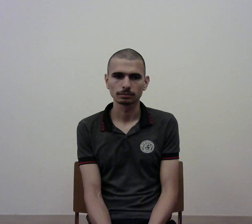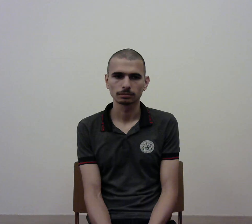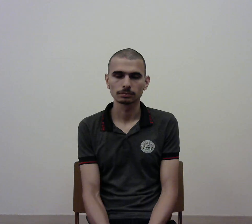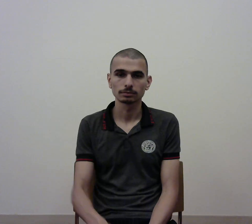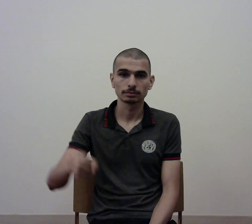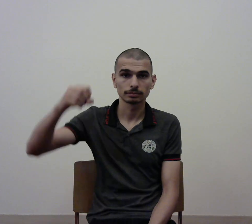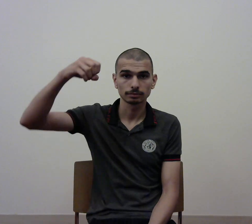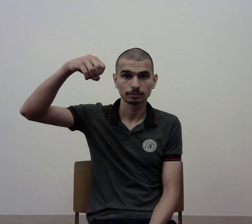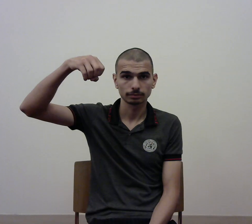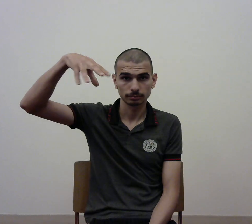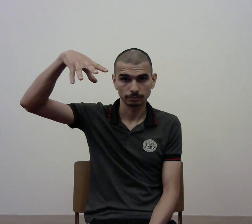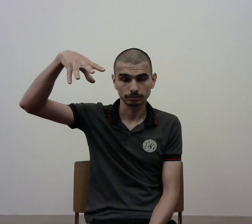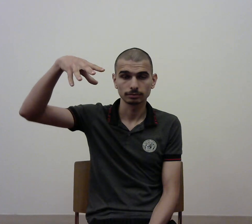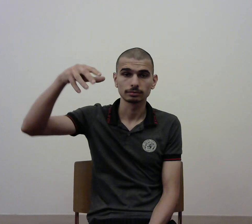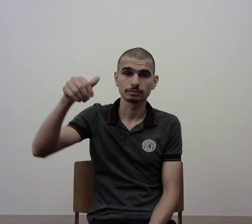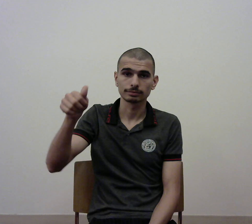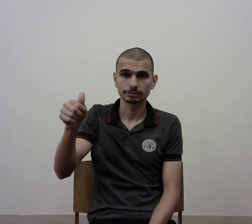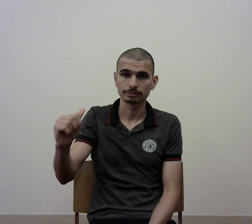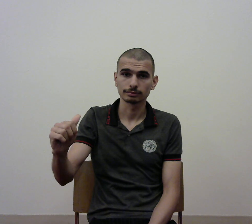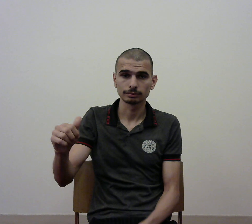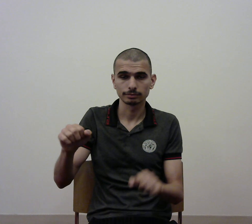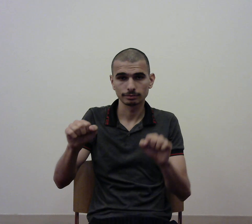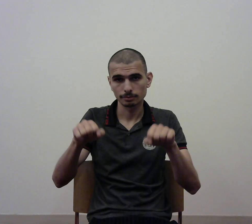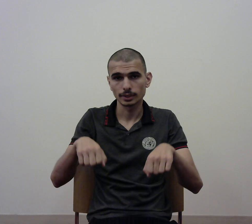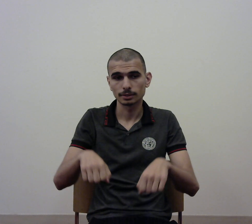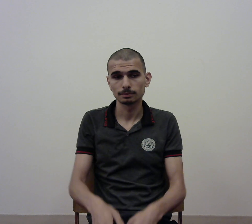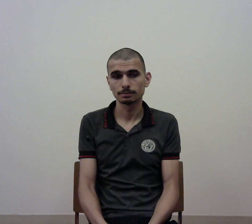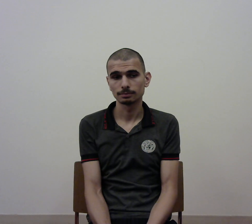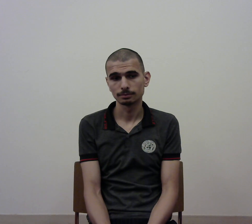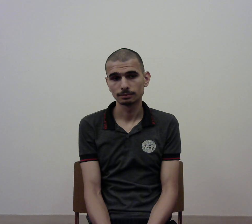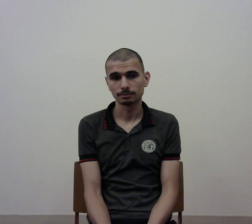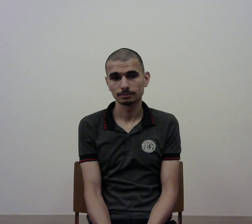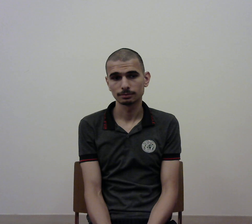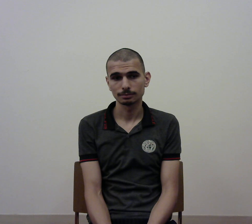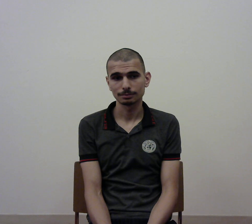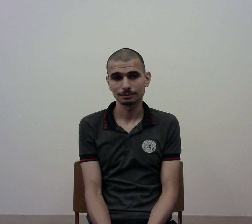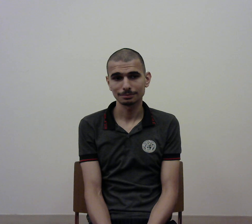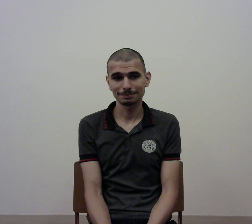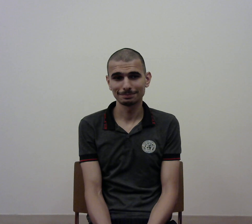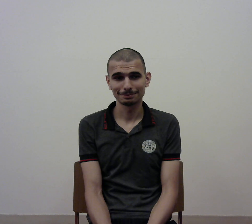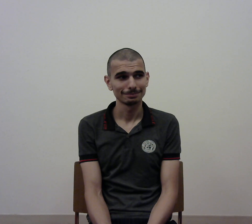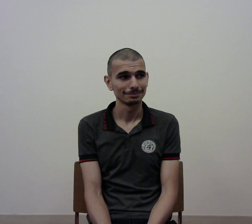İşığı yandırmaq olarmı?